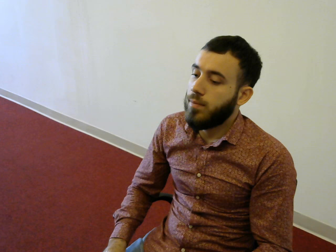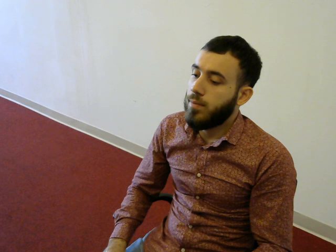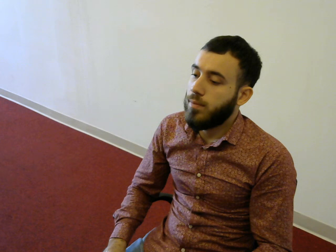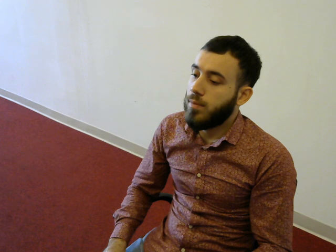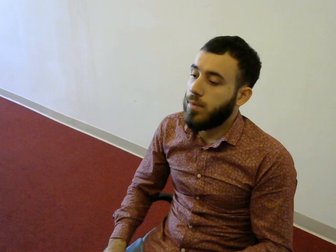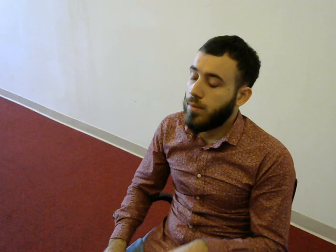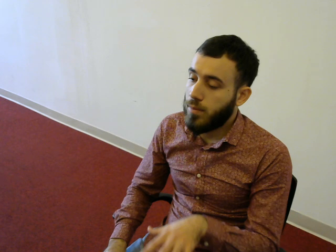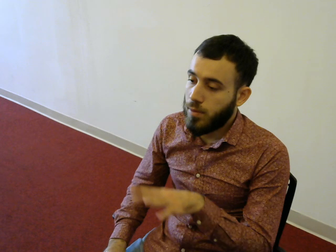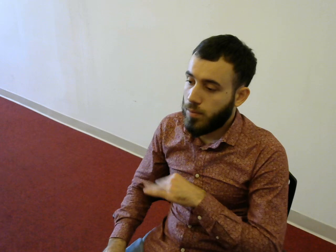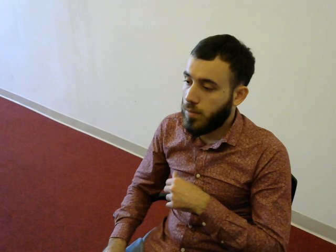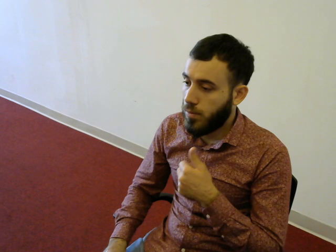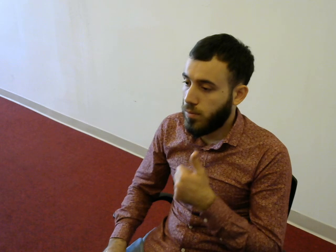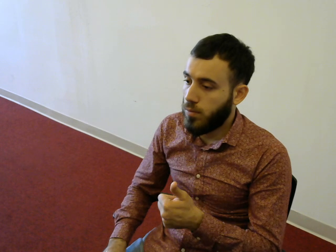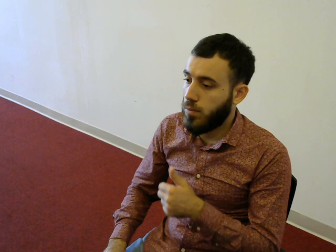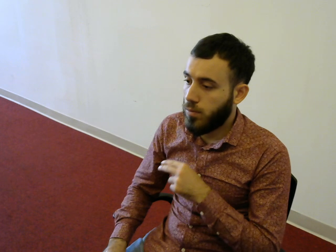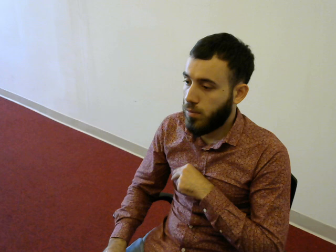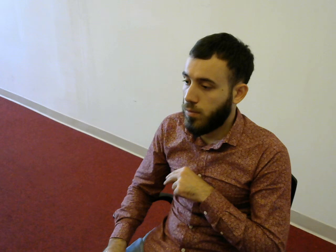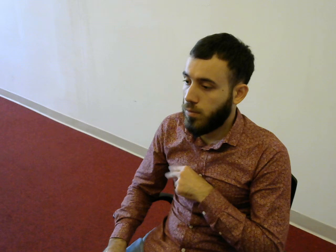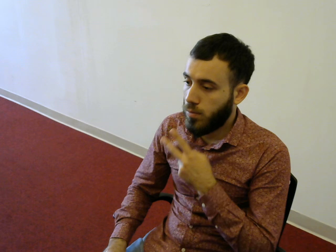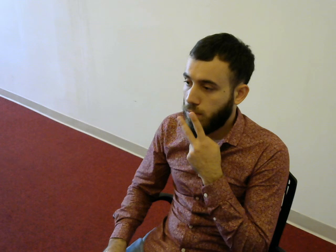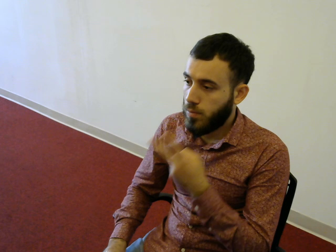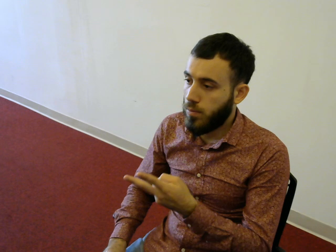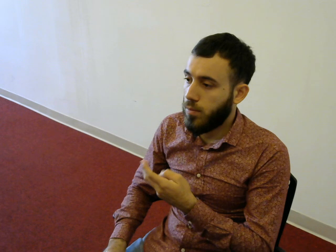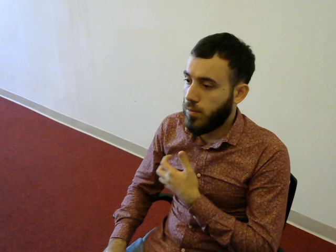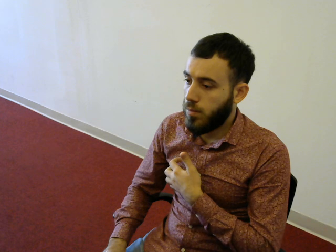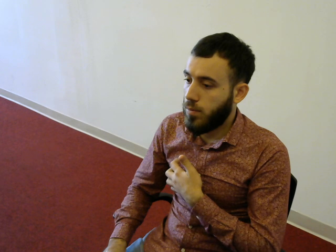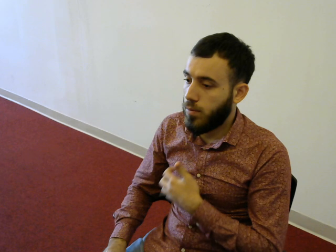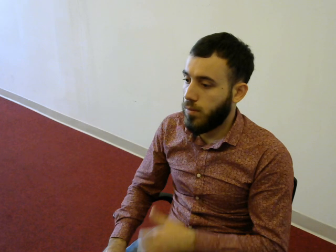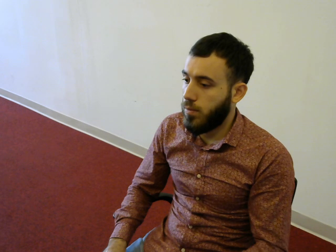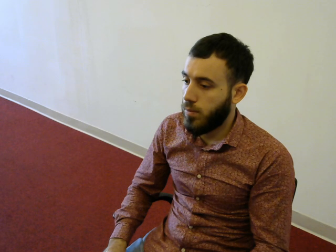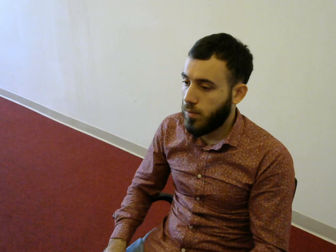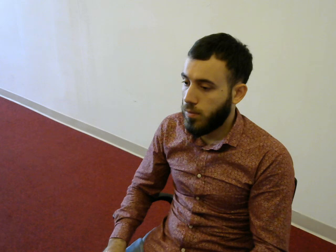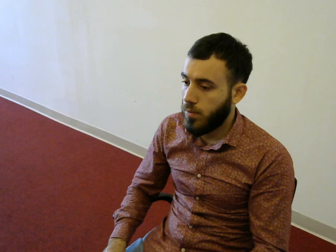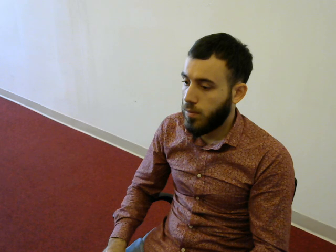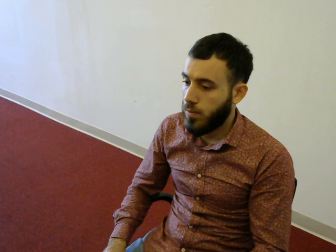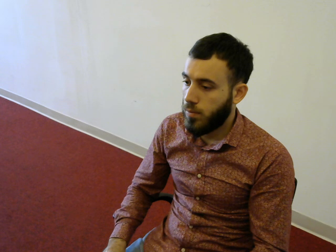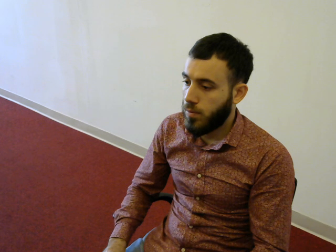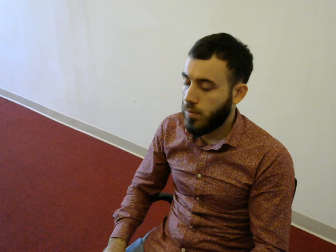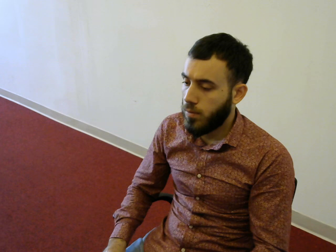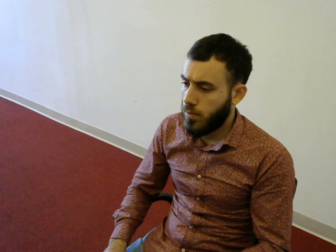Hamı yaxşı işlər görmək istəyir